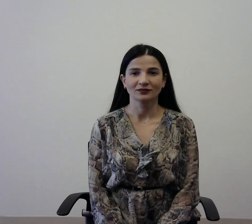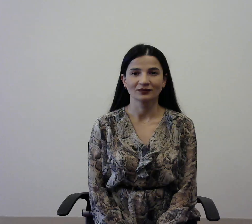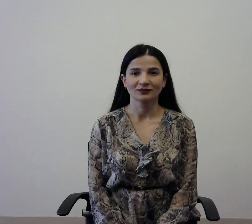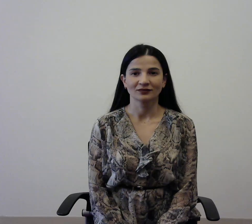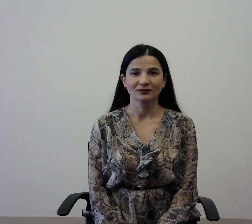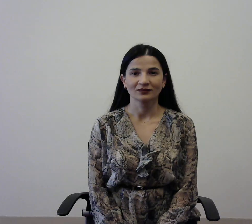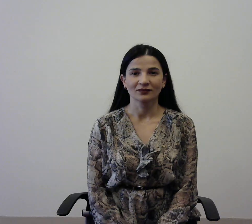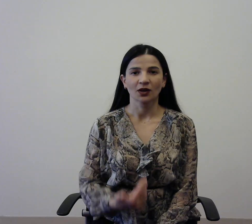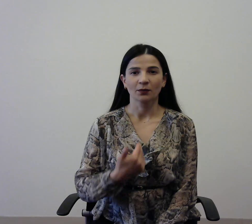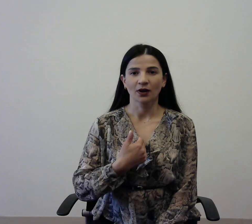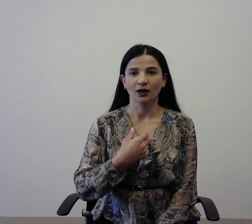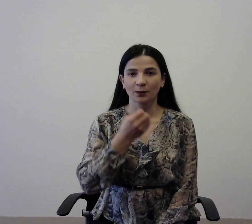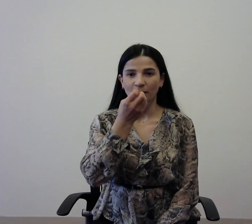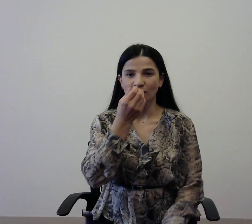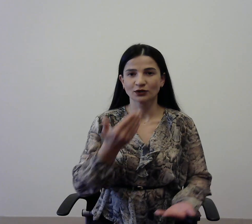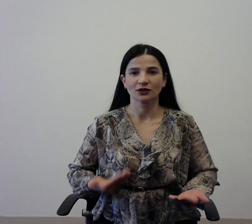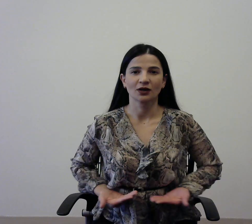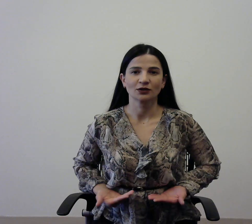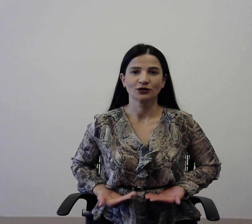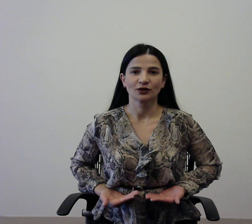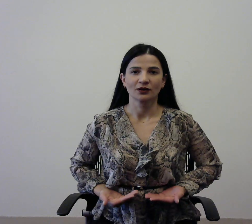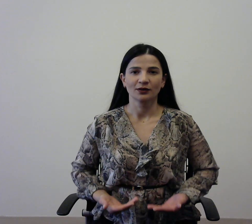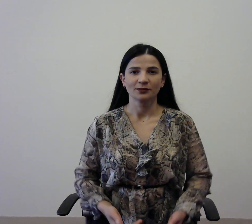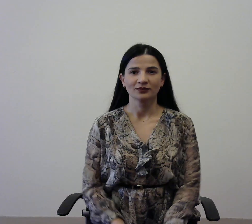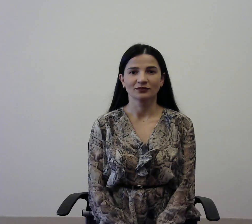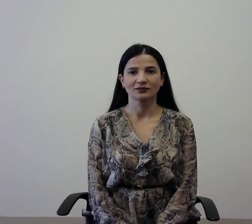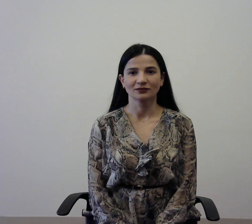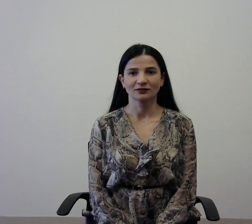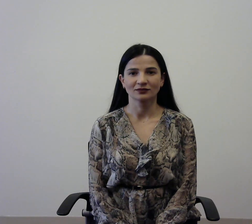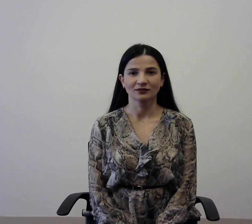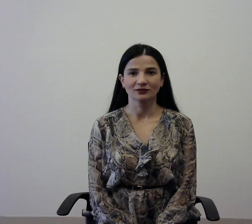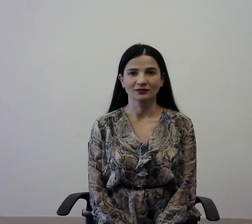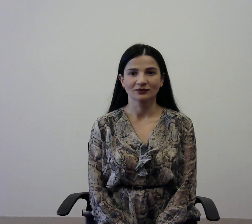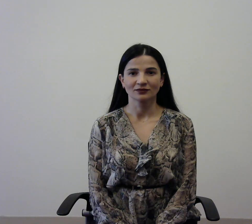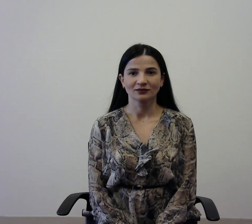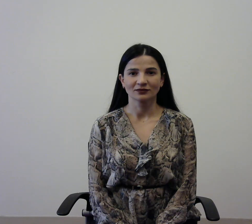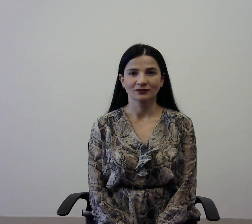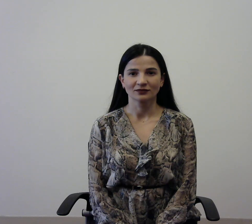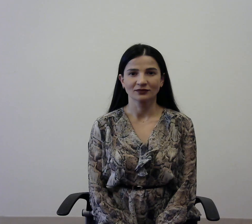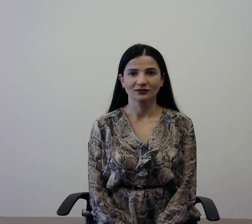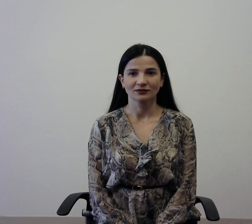Mən Bakıda yaşayıram